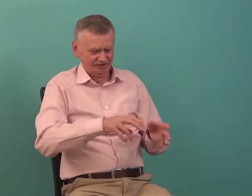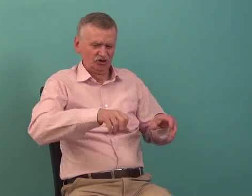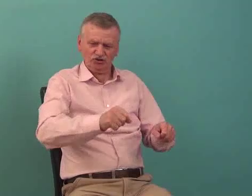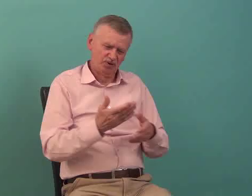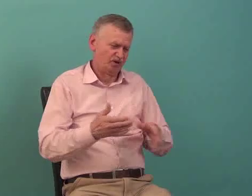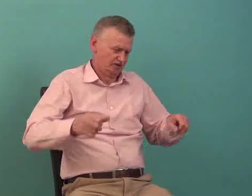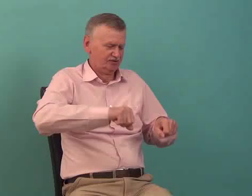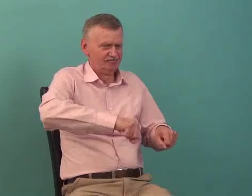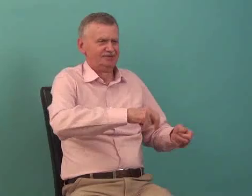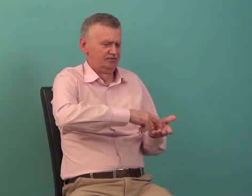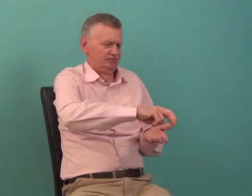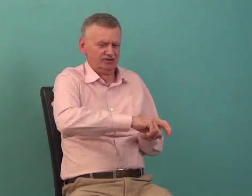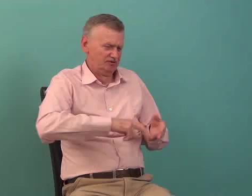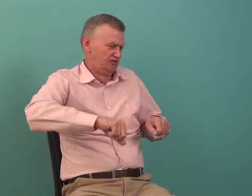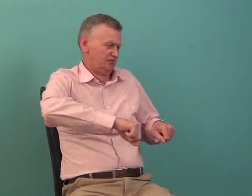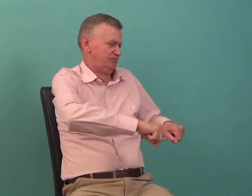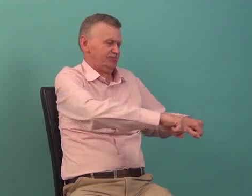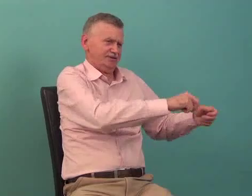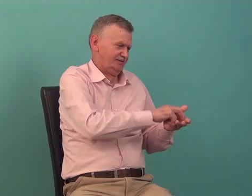Chłopak idzie prowadząc rower.